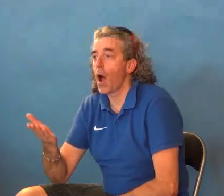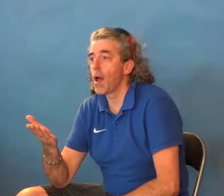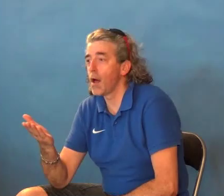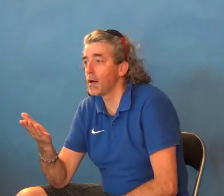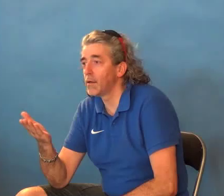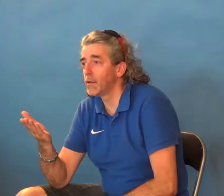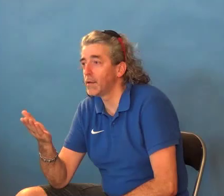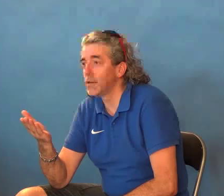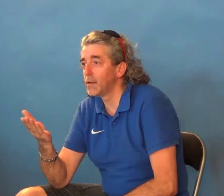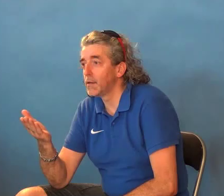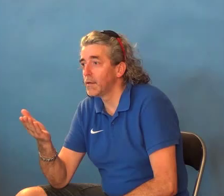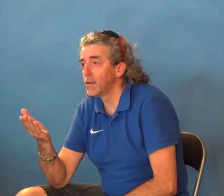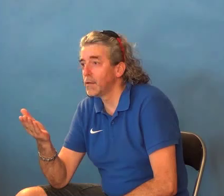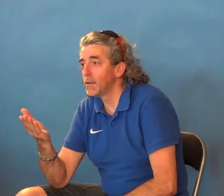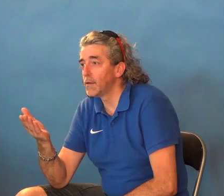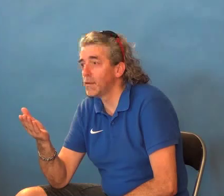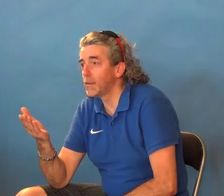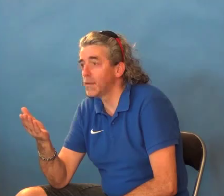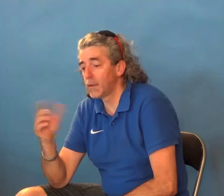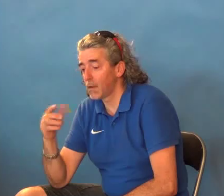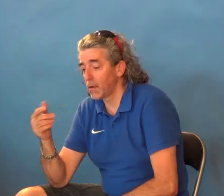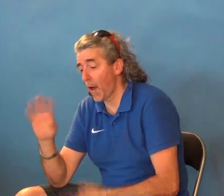A ty?